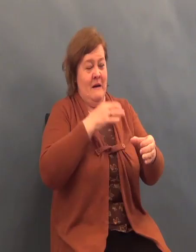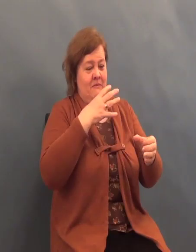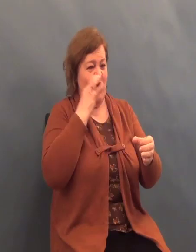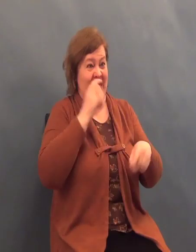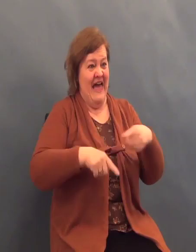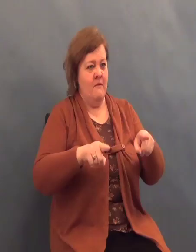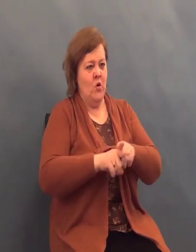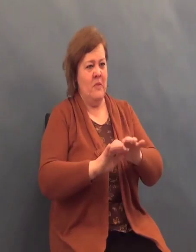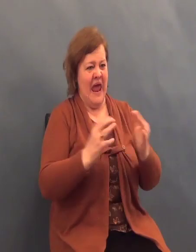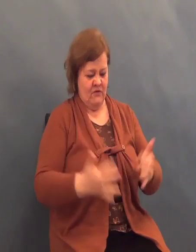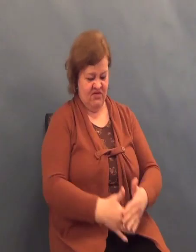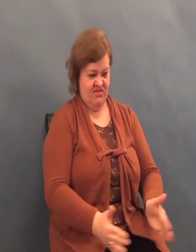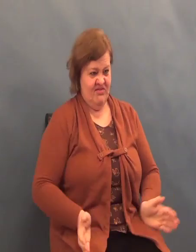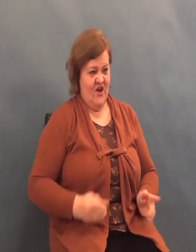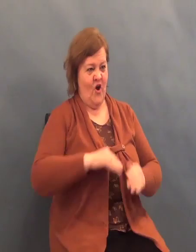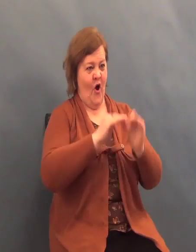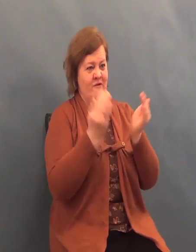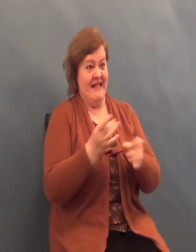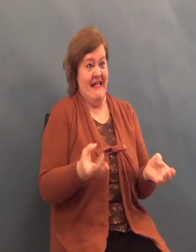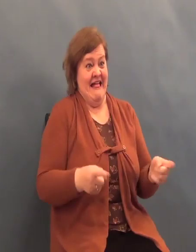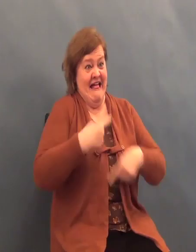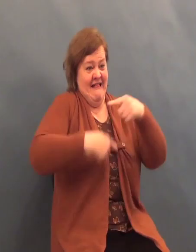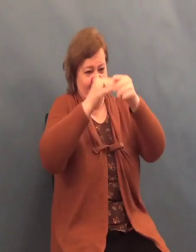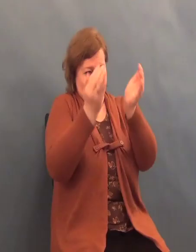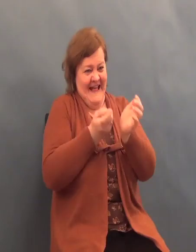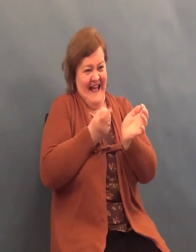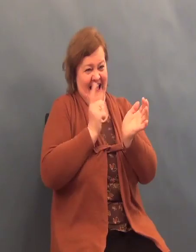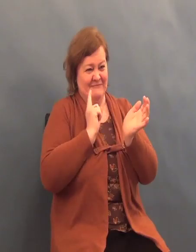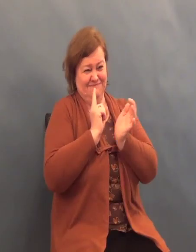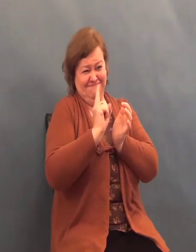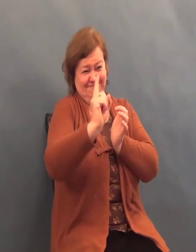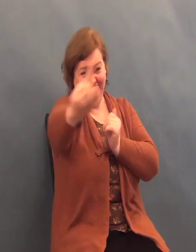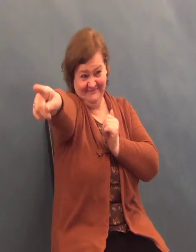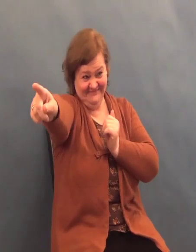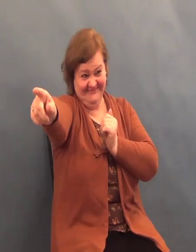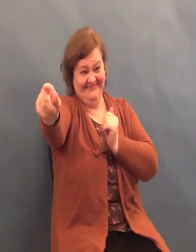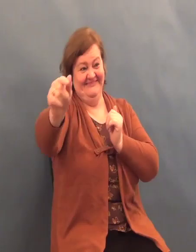Kot ma też wielki brzuch - ma w nim kulę bowlingową! Kot turla się po ziemi i ucieka.